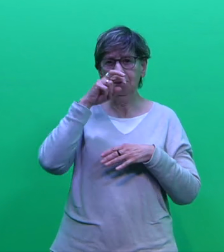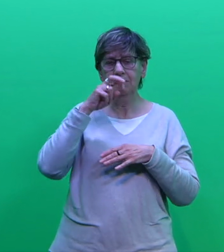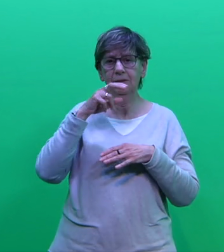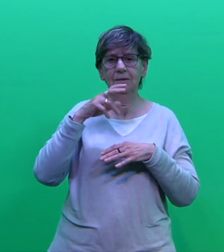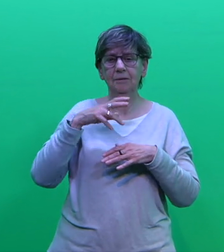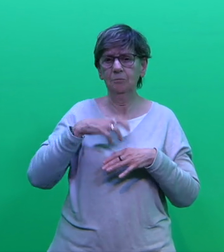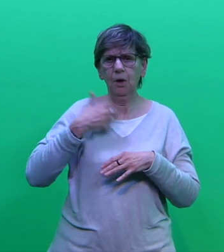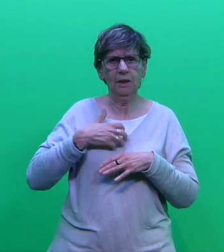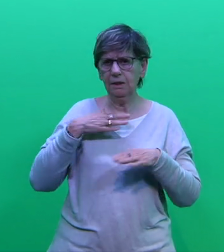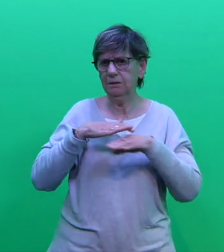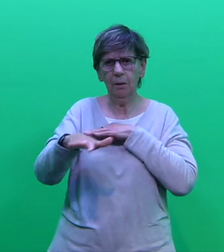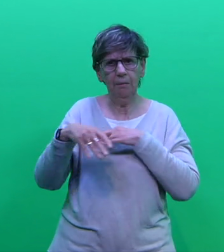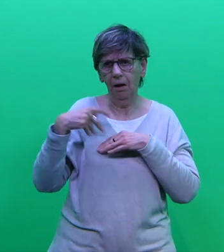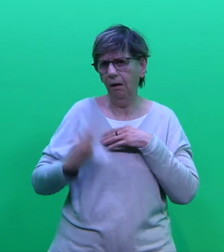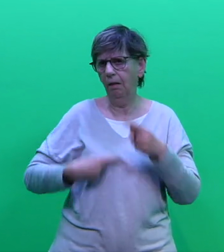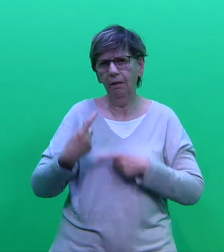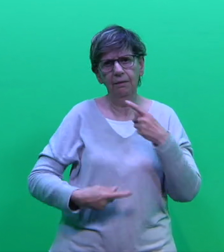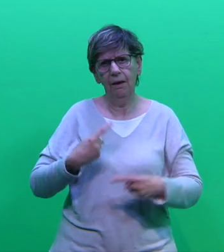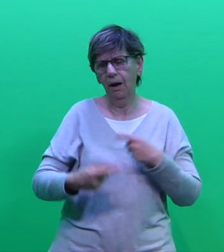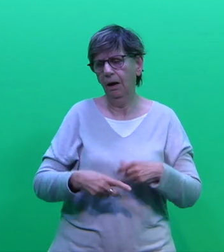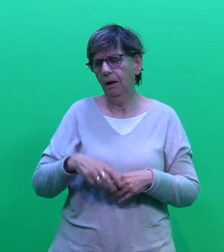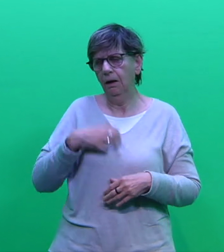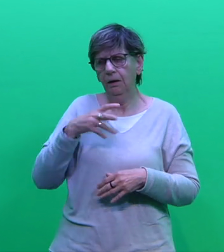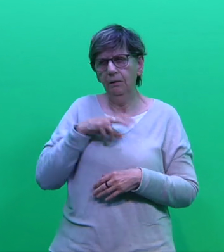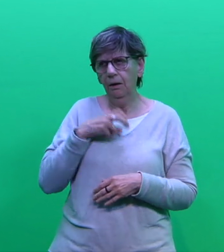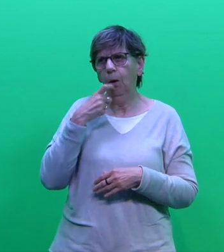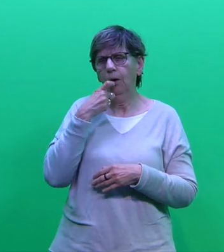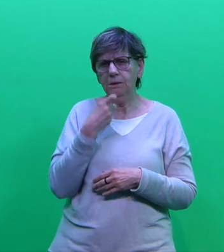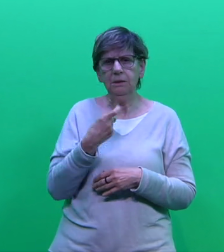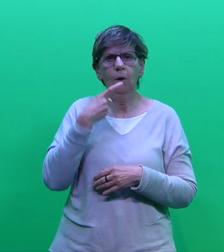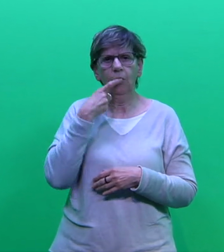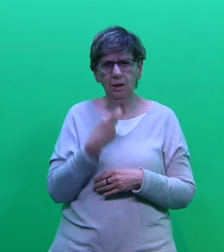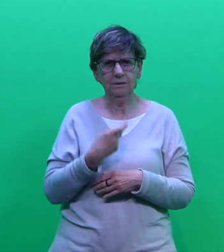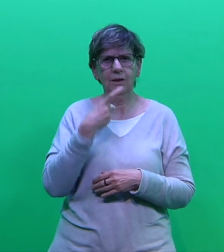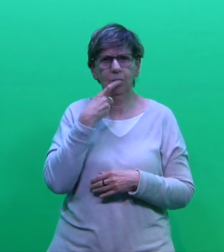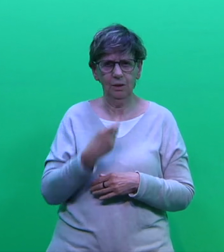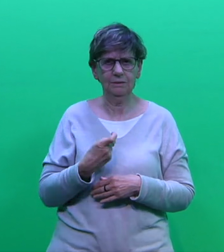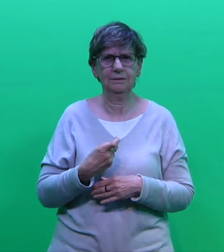Em molesta molt respirar, cada dia, perquè em costa molt.